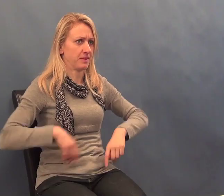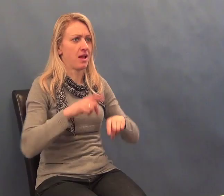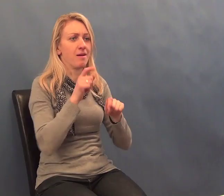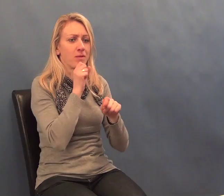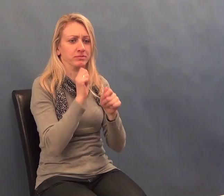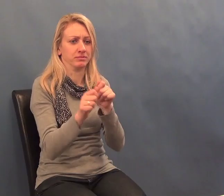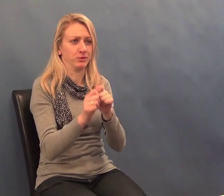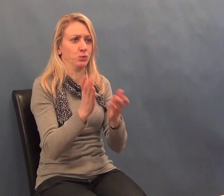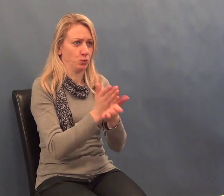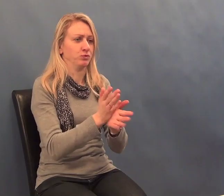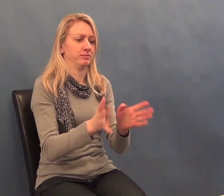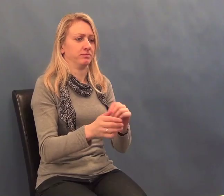Babcia daje pieniądze i już.